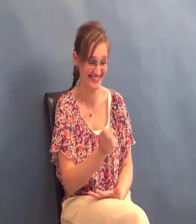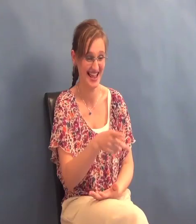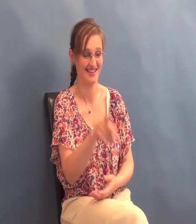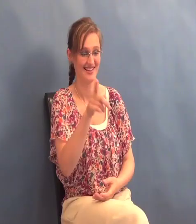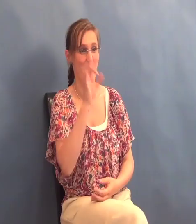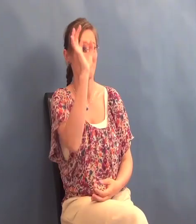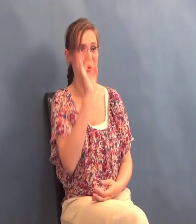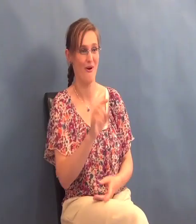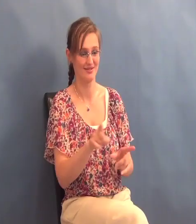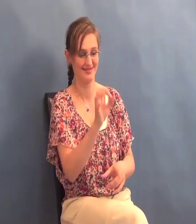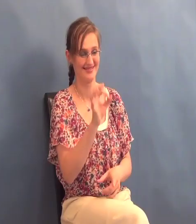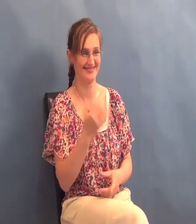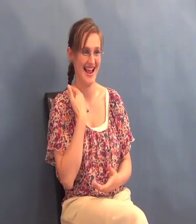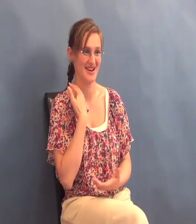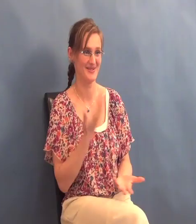Tak, pokazuje procent czyli to oznacza alkohol.